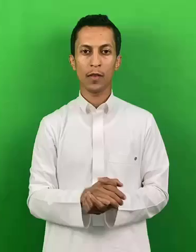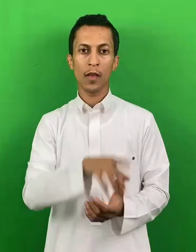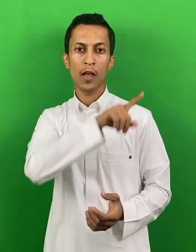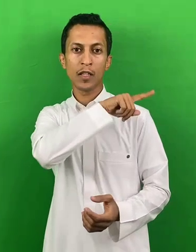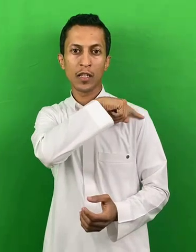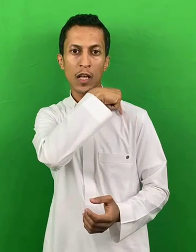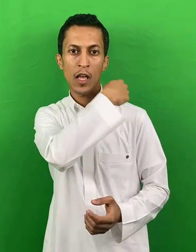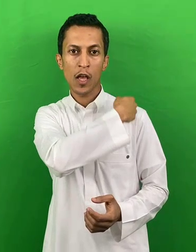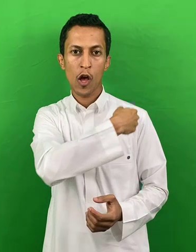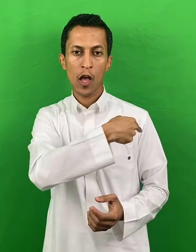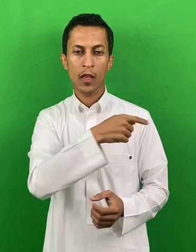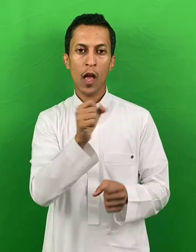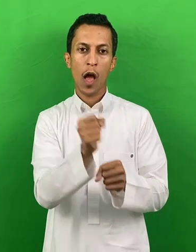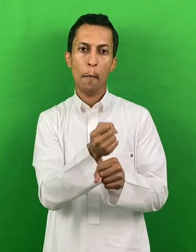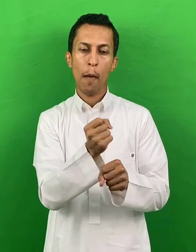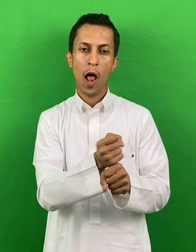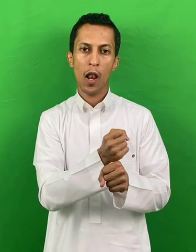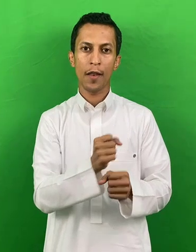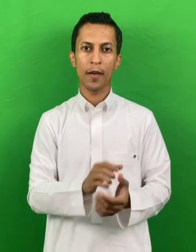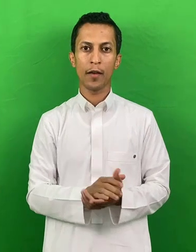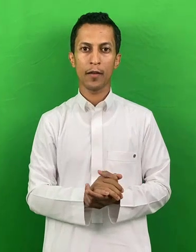سيئات أعمالنا